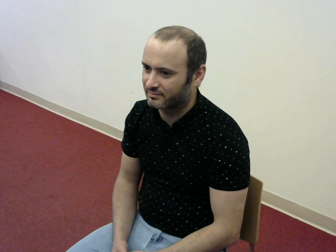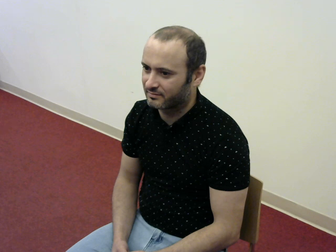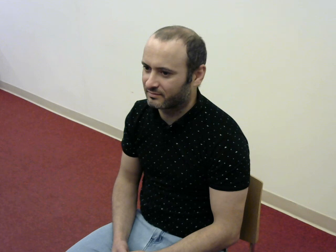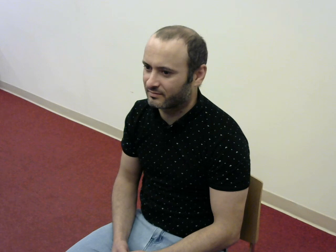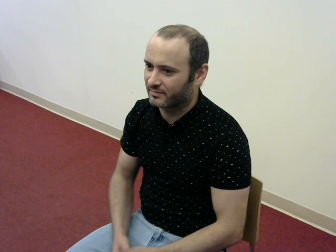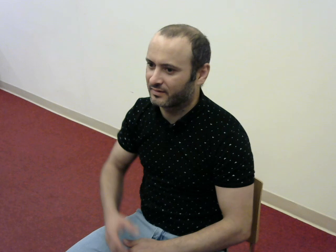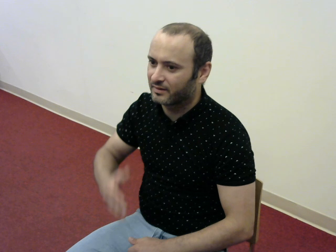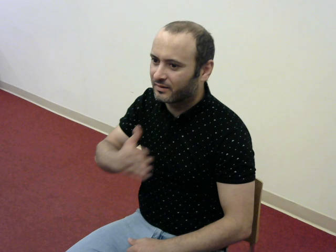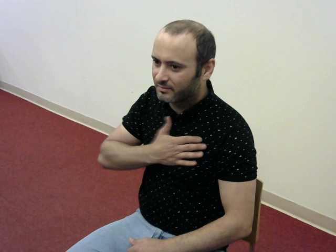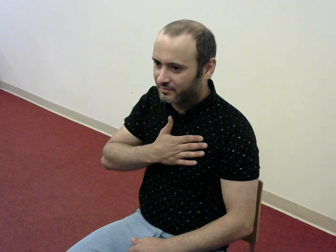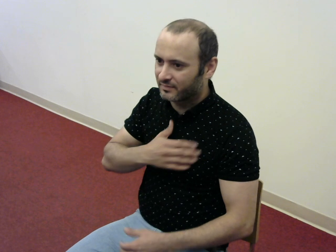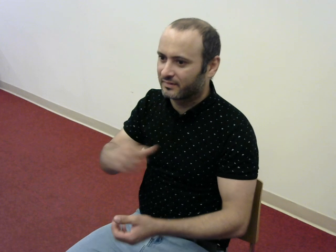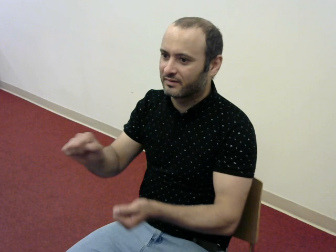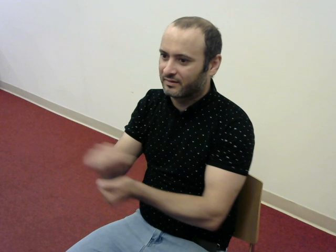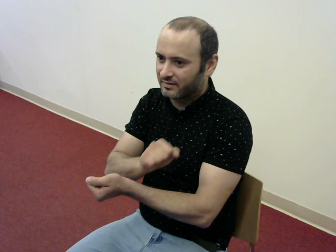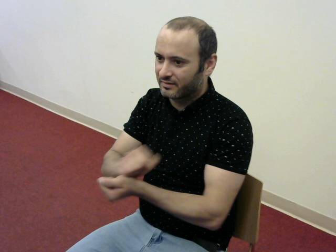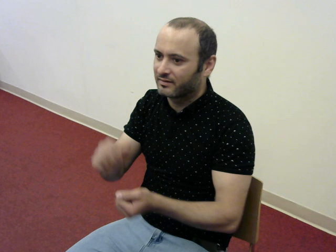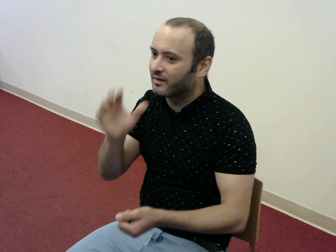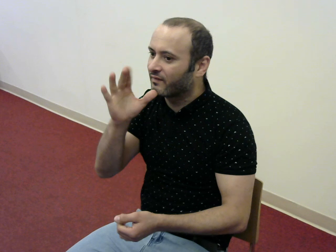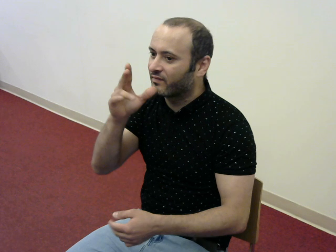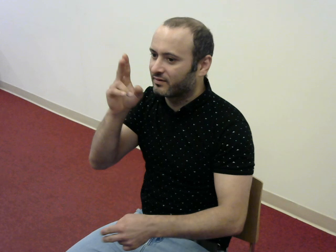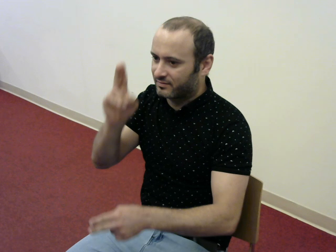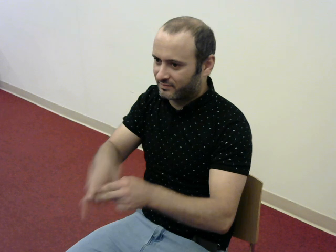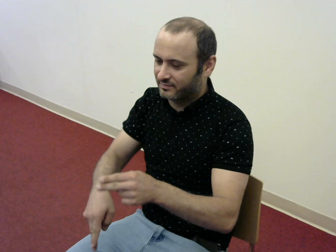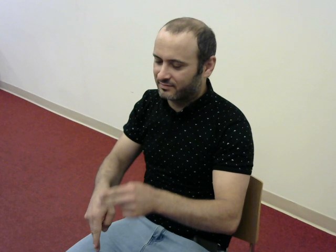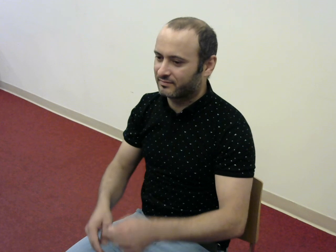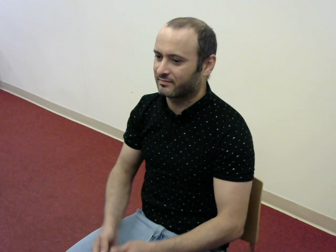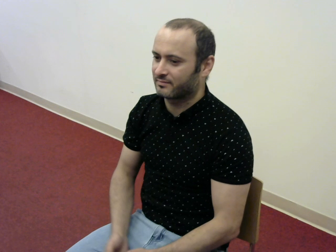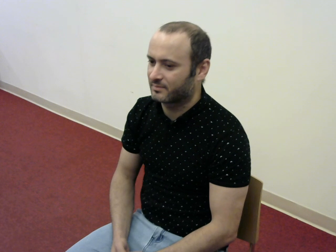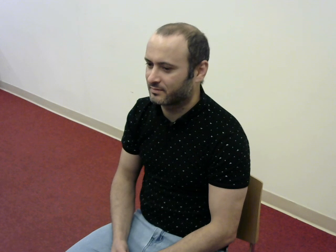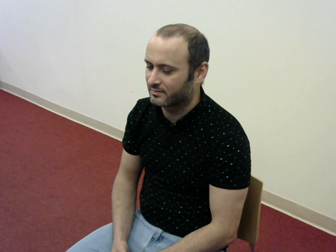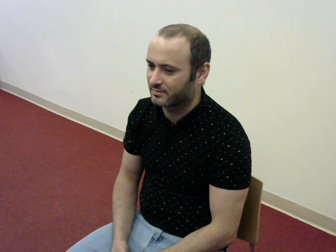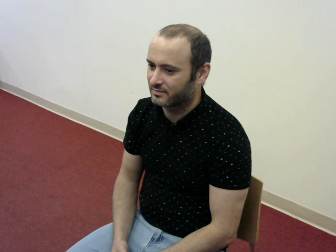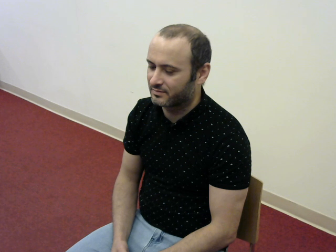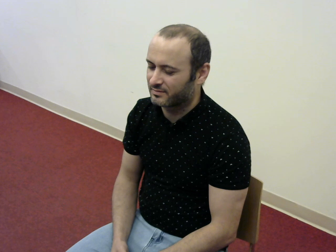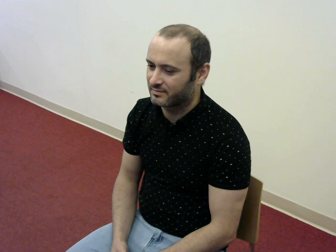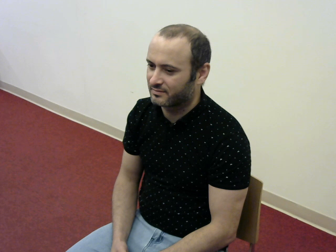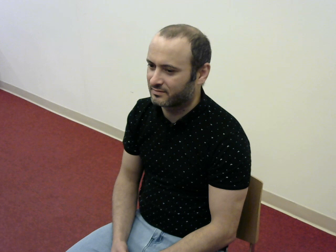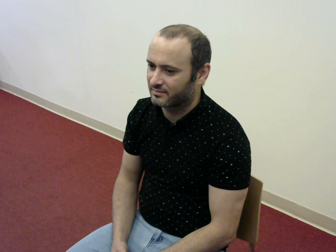Mənim sənədimin vaxtı bitib